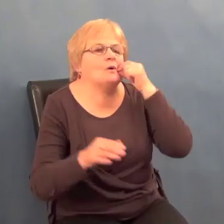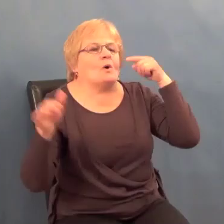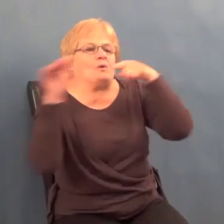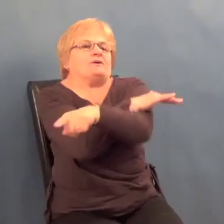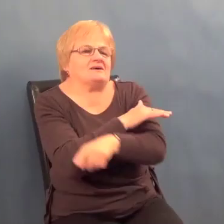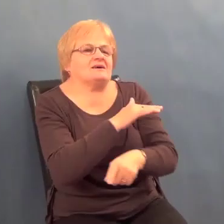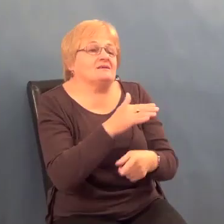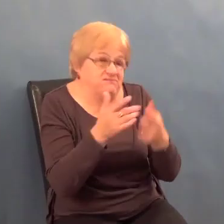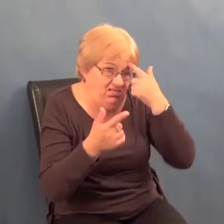Kot ucieka.